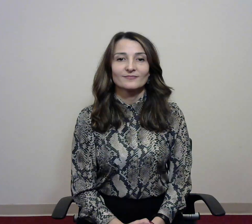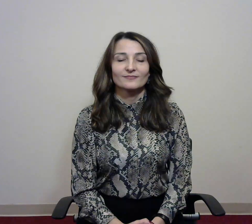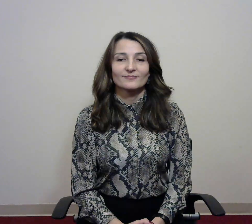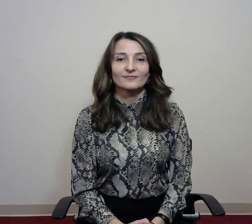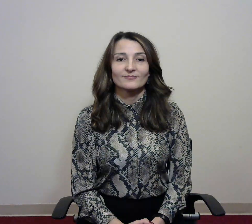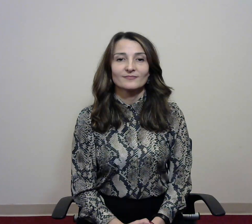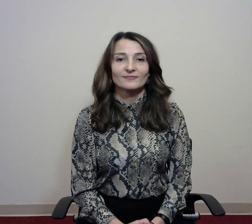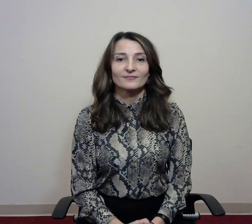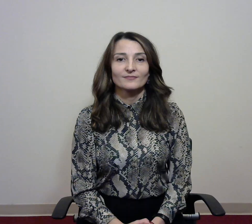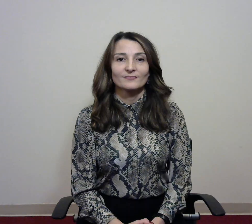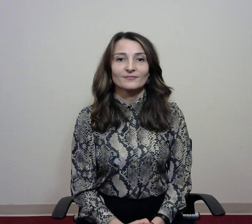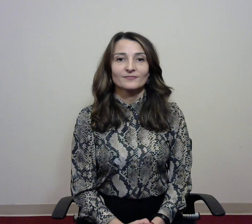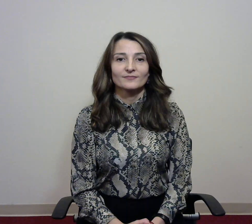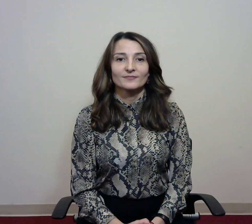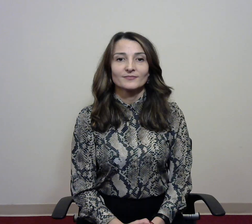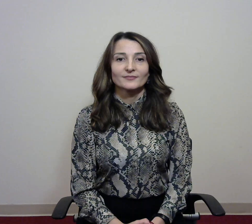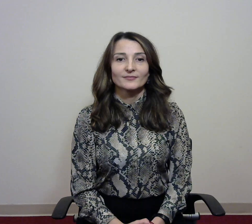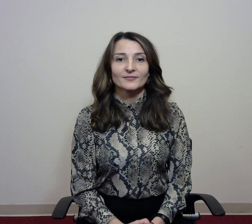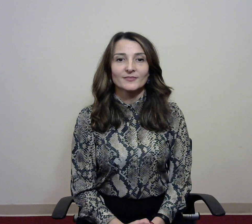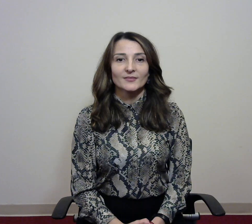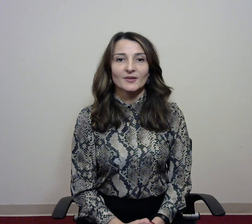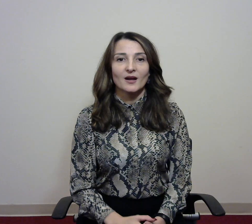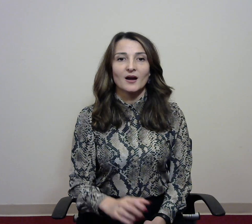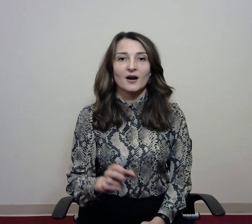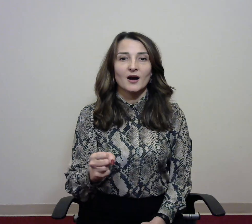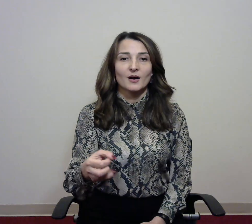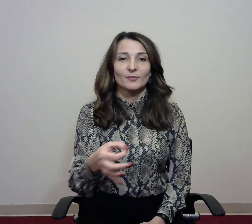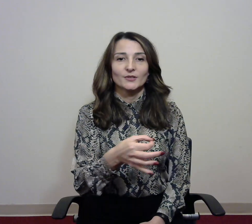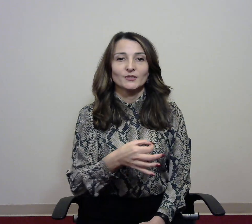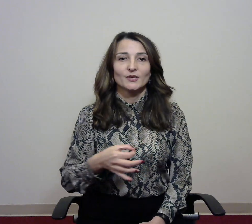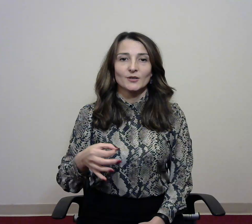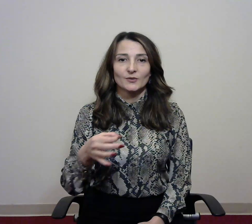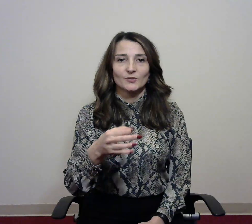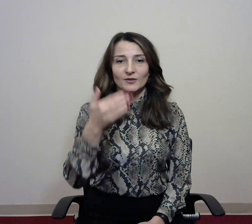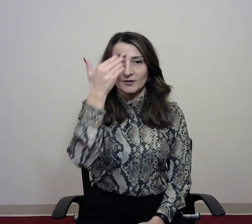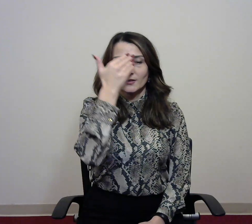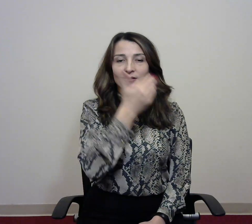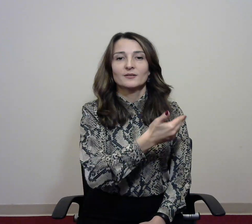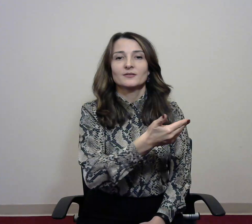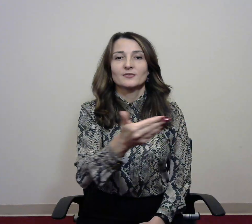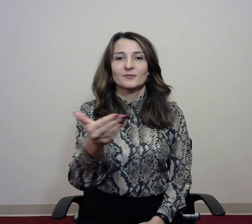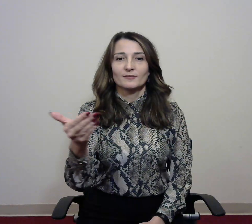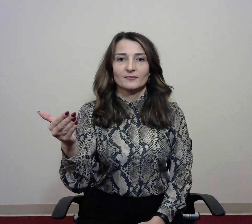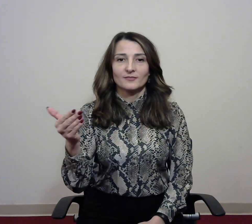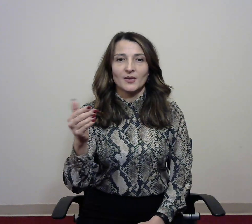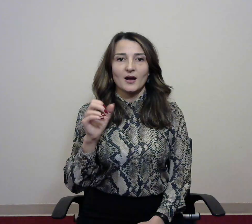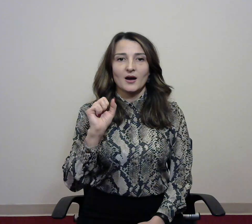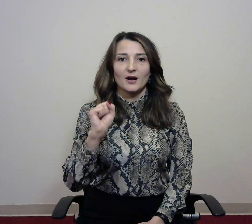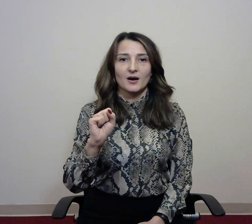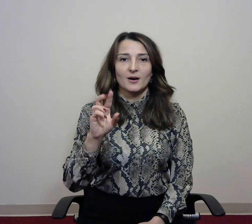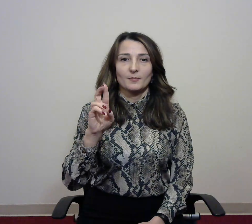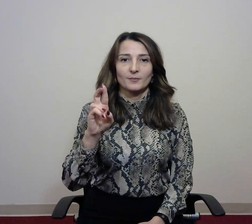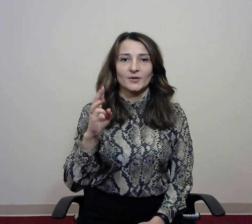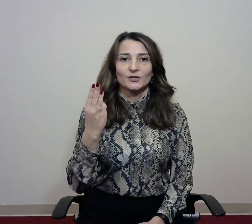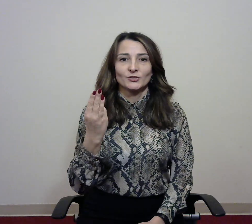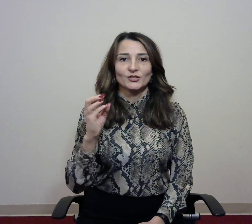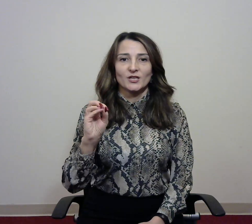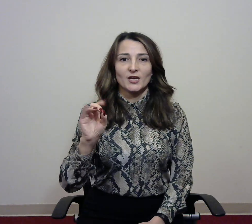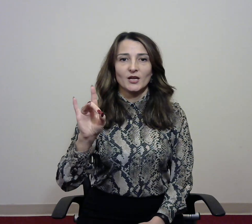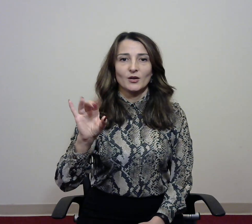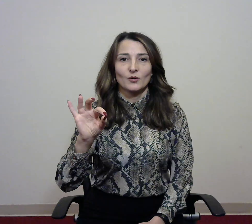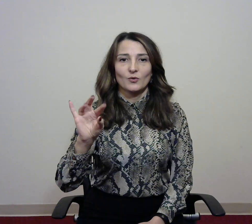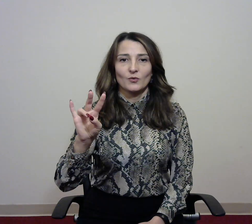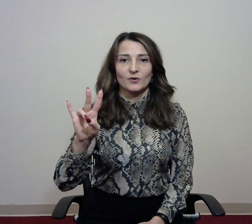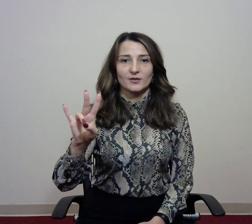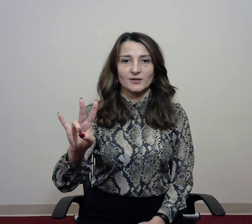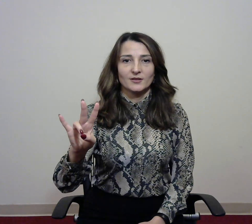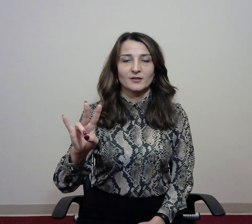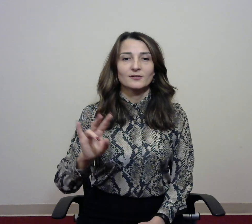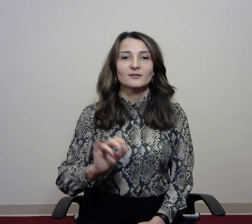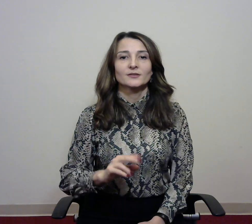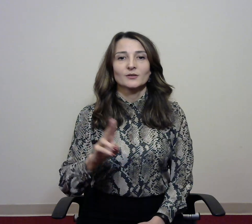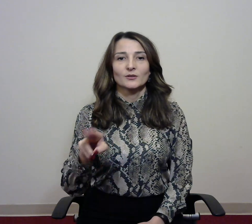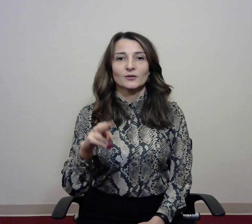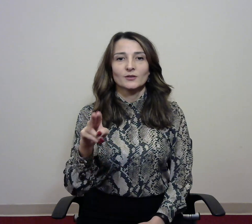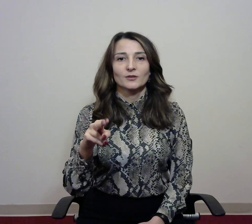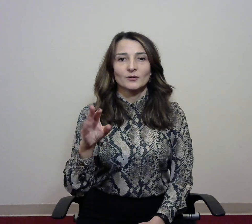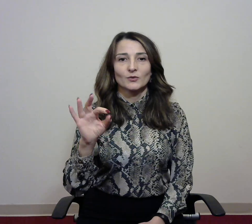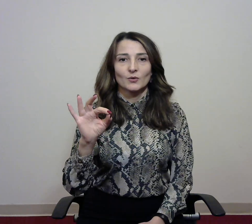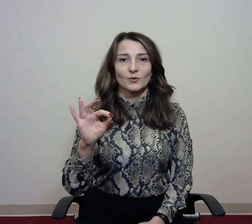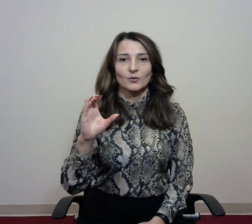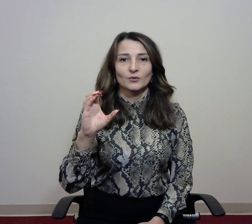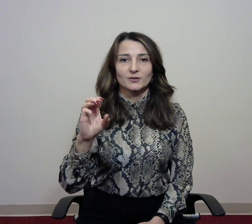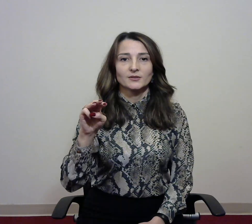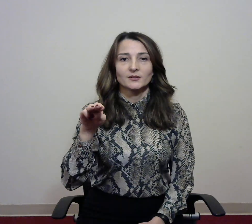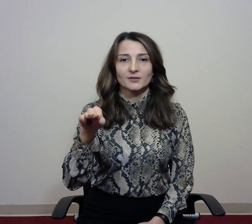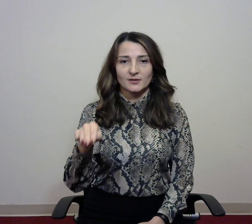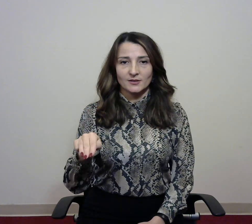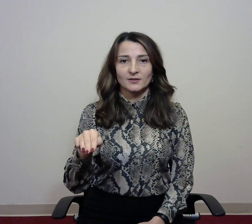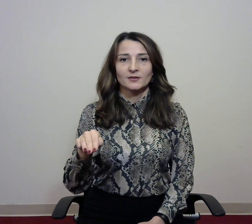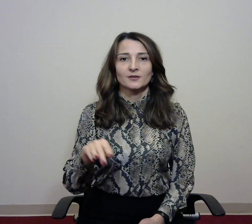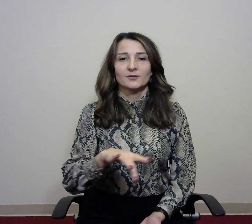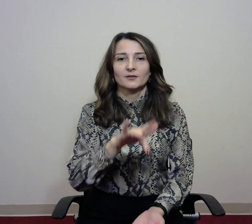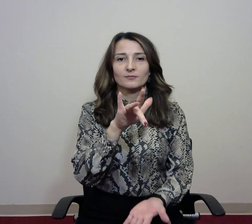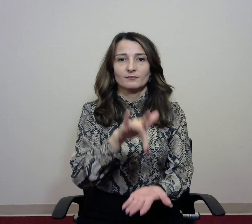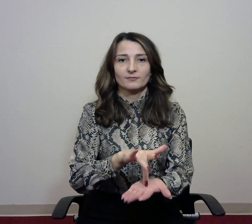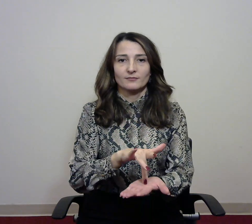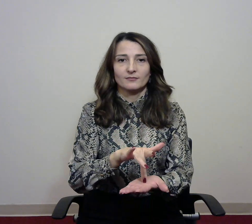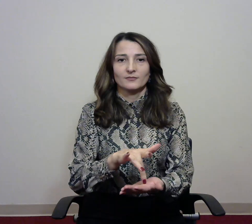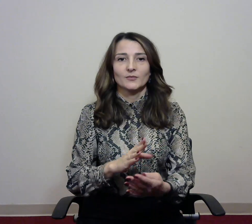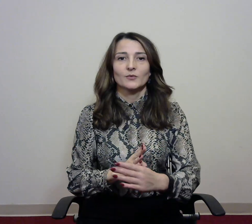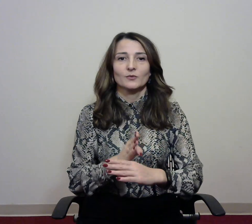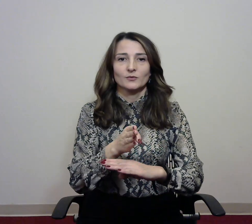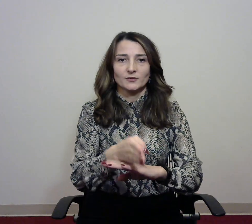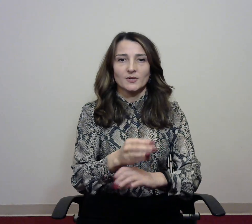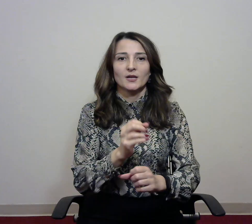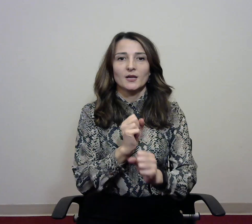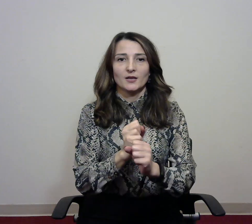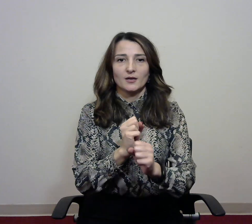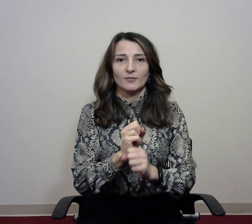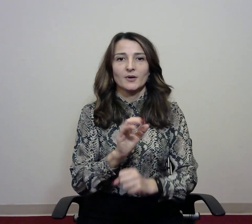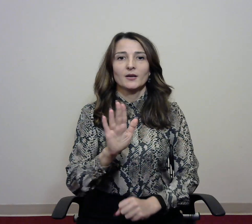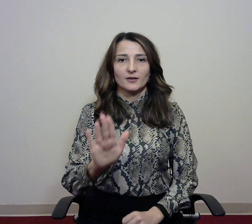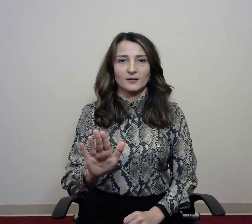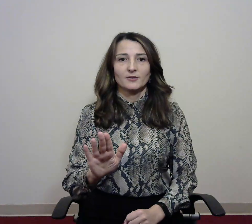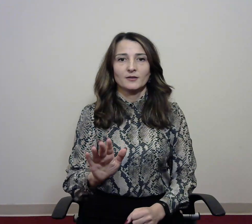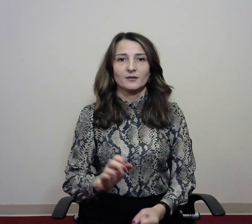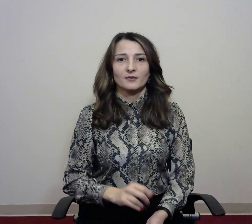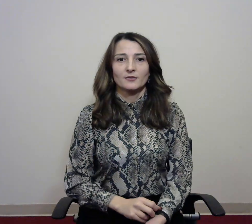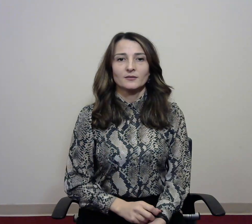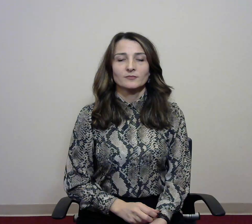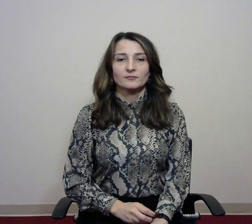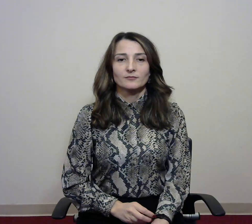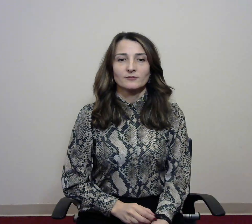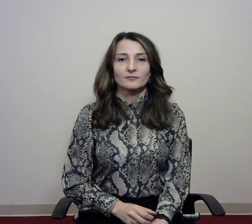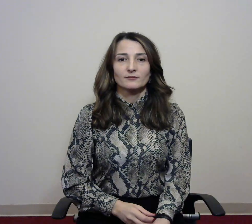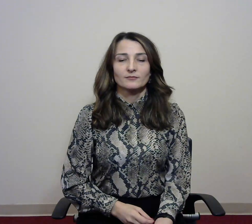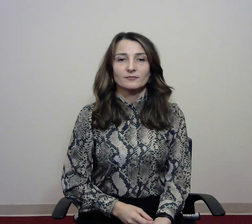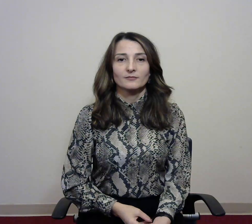Abşeron rayon sakinləri isə Abşeron DOST Mərkəzinə müraciət etməlidir